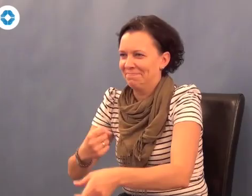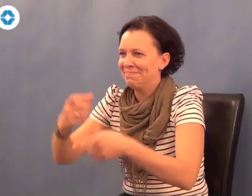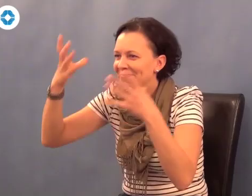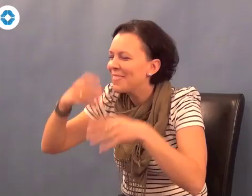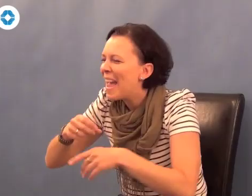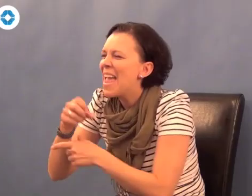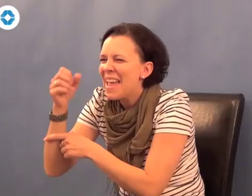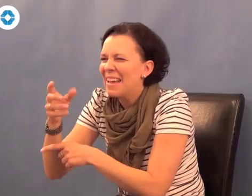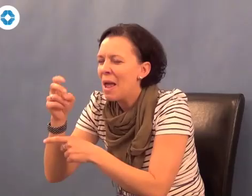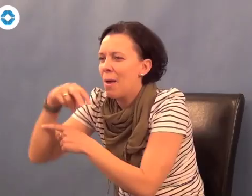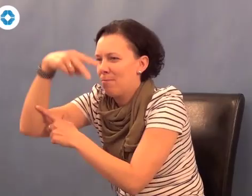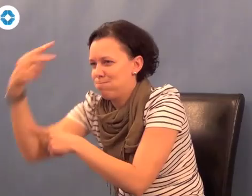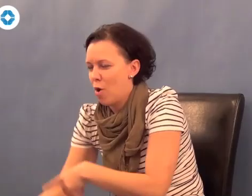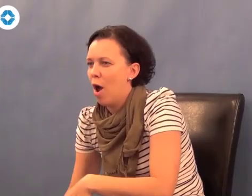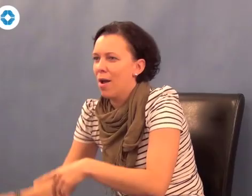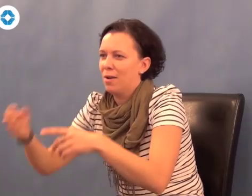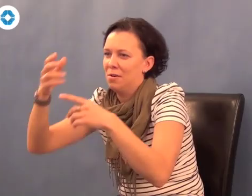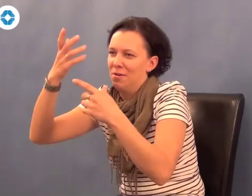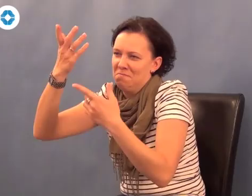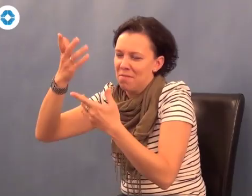Z głową w słoiku piszczy, upada.